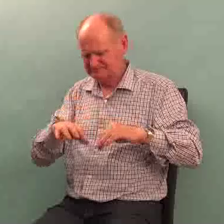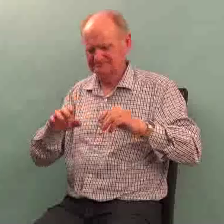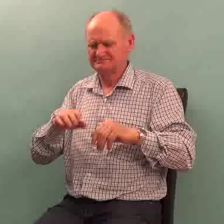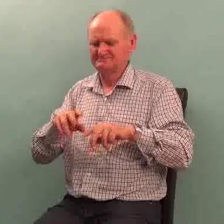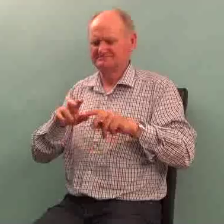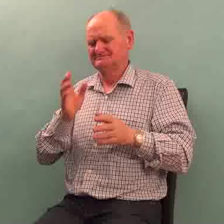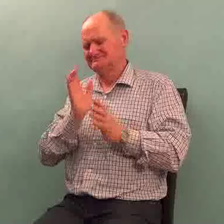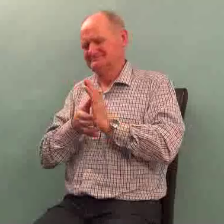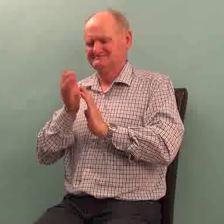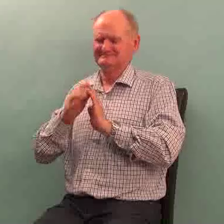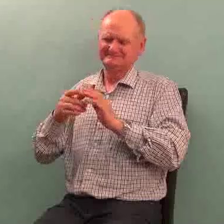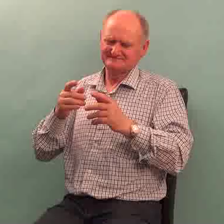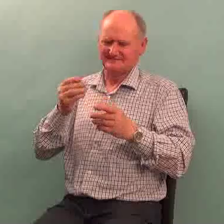Migają, jedzą.